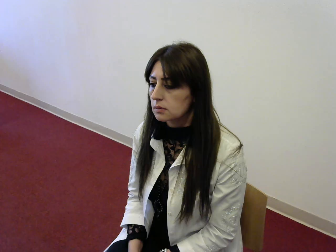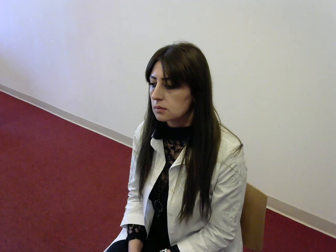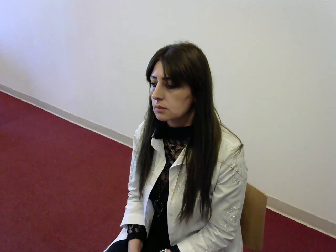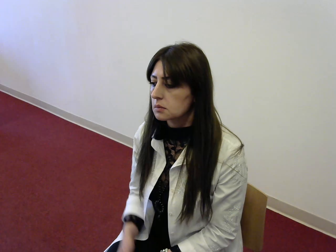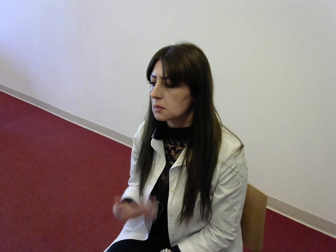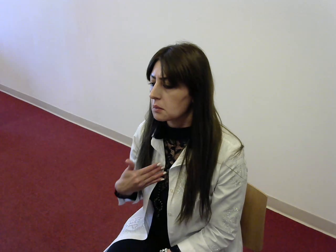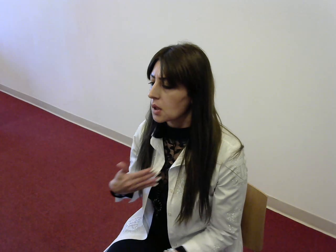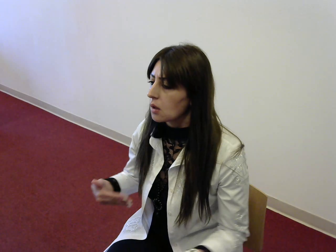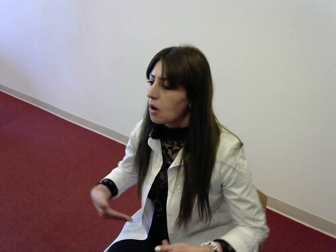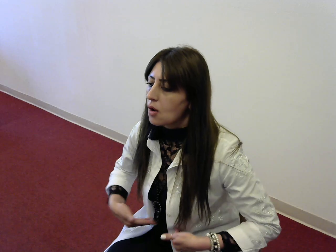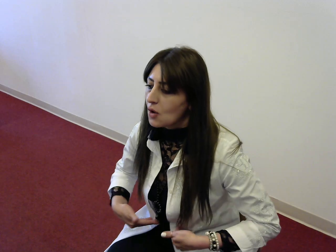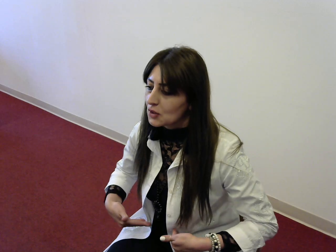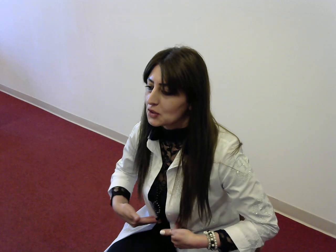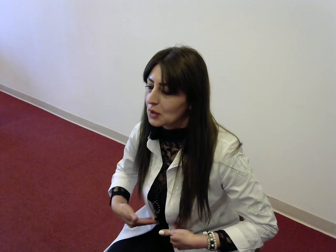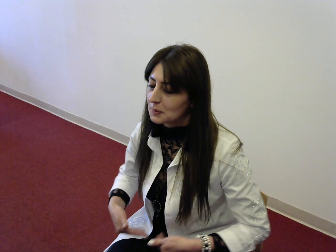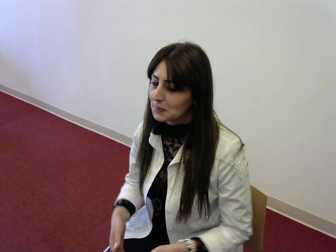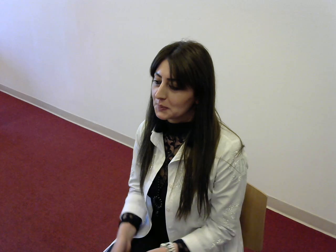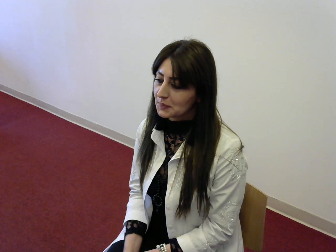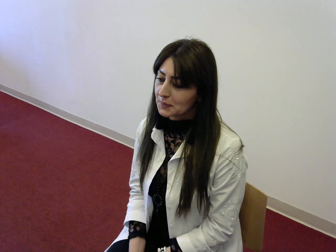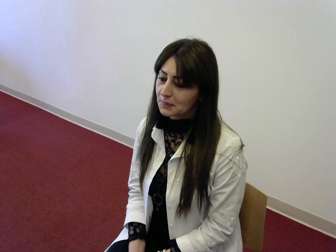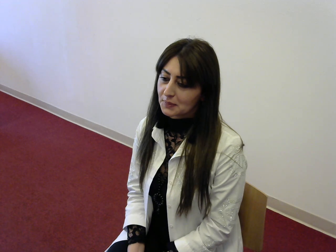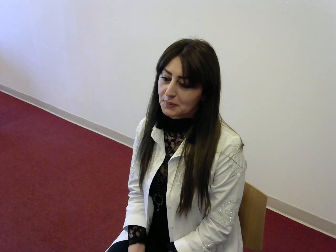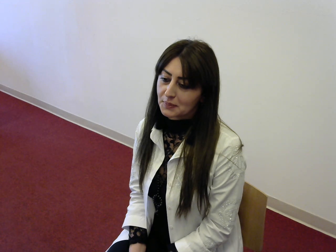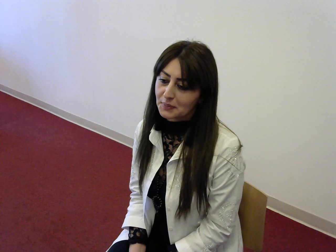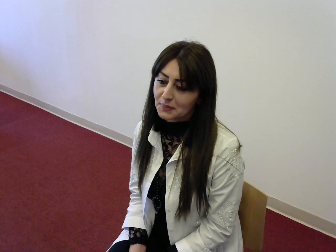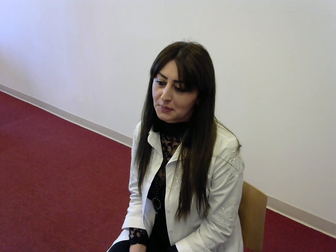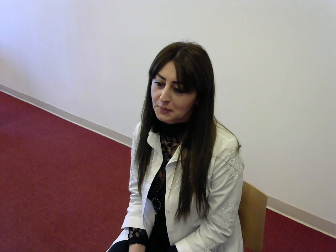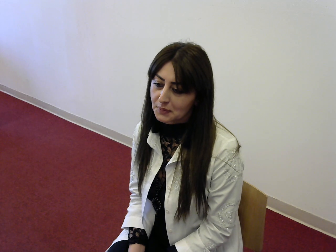Mən acam